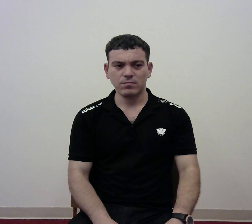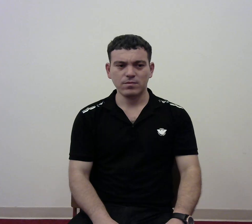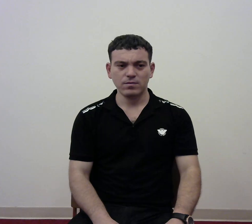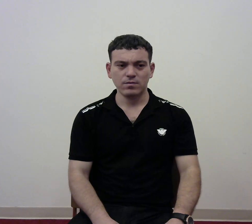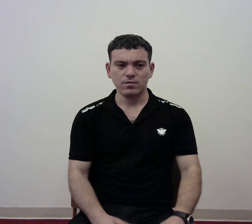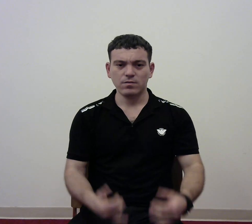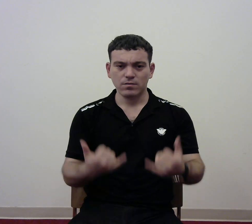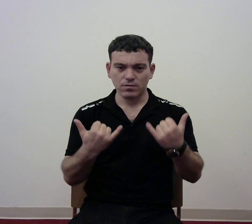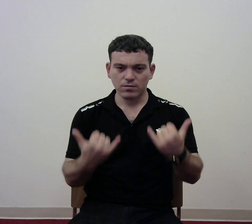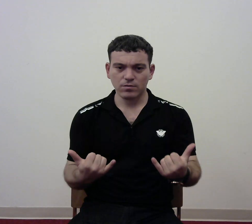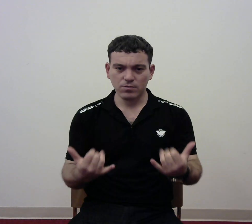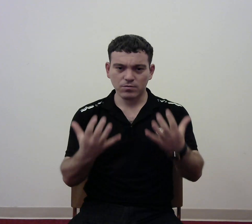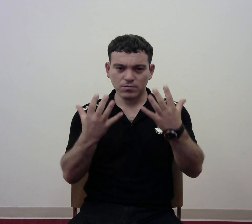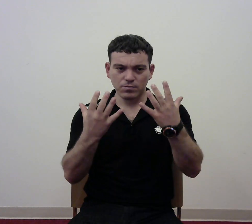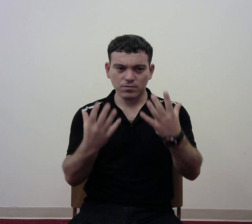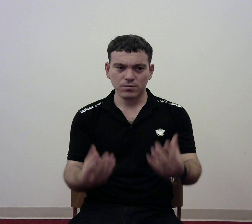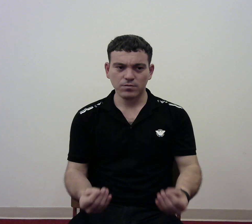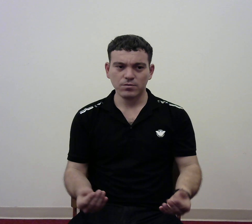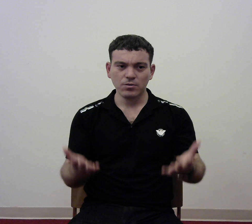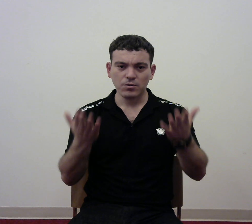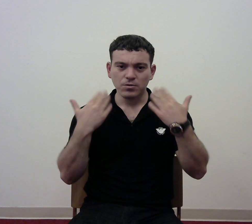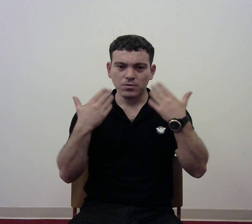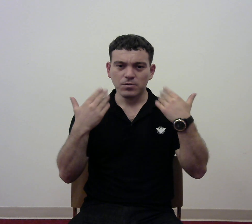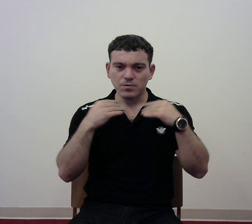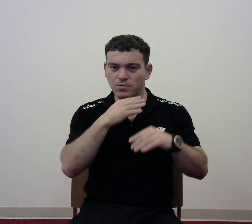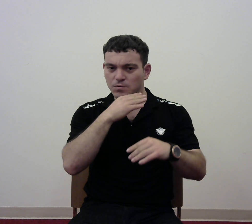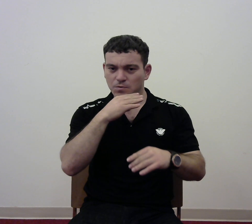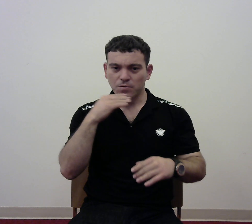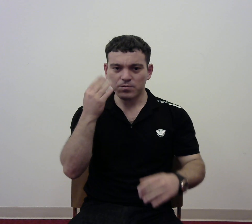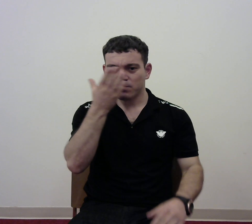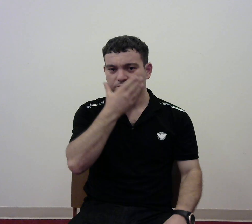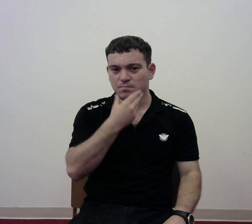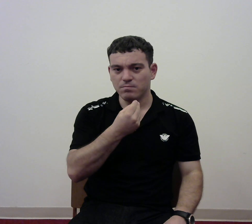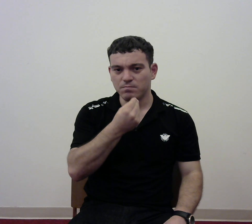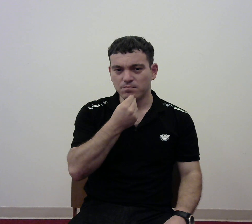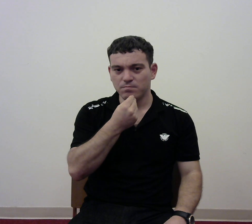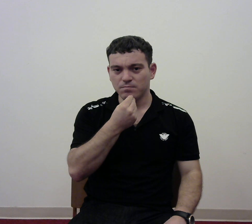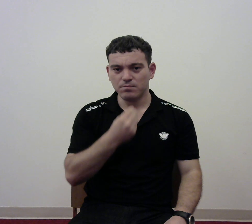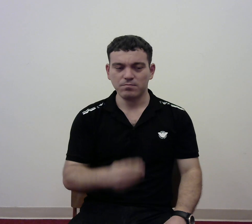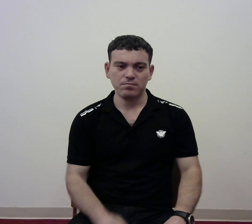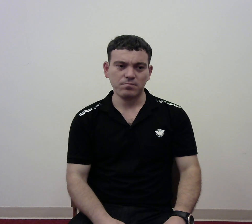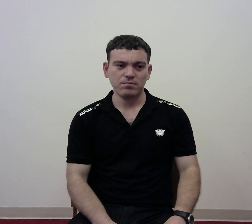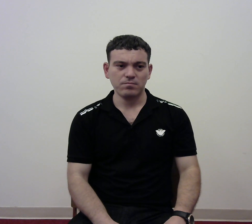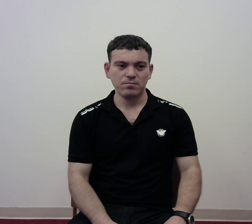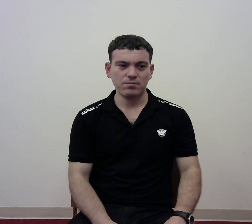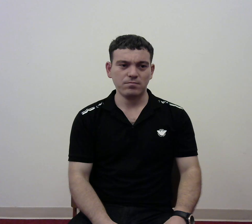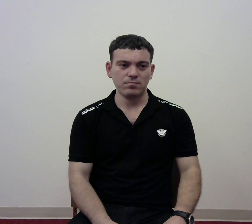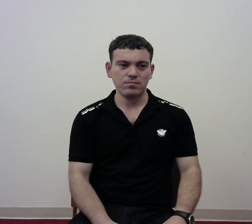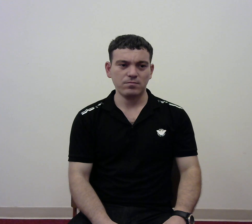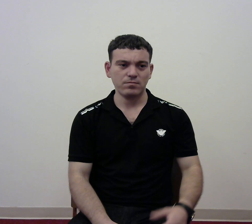Bu gün hava çox gözəldir